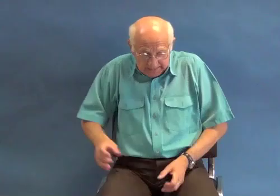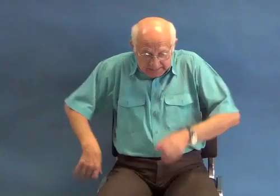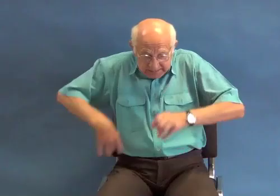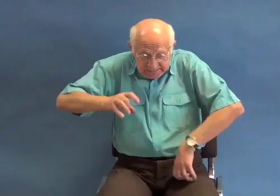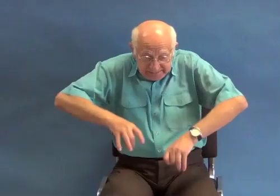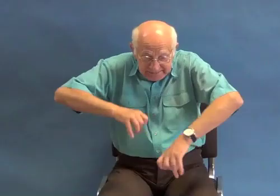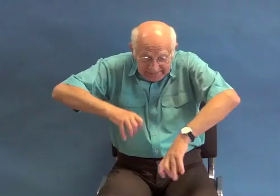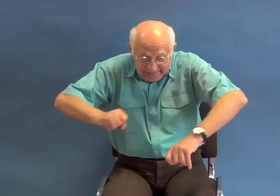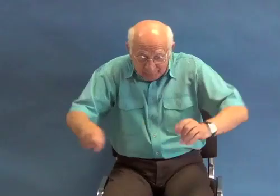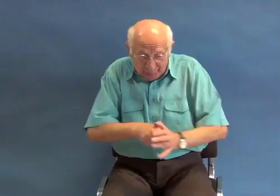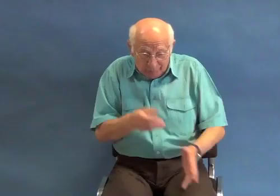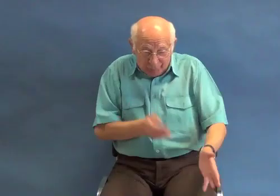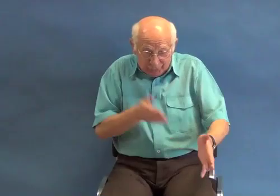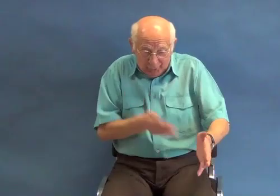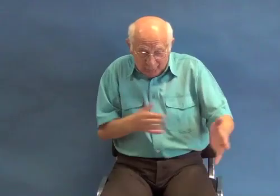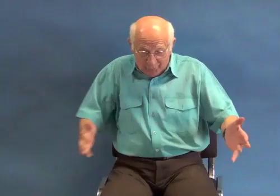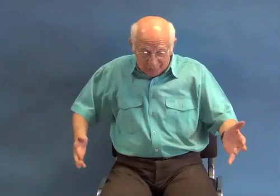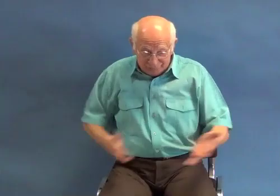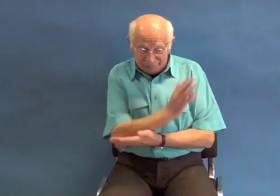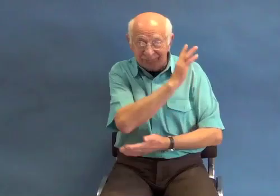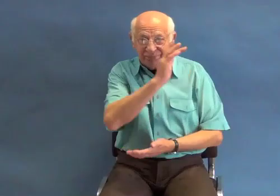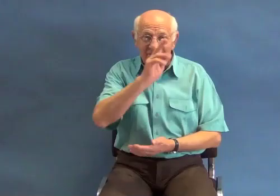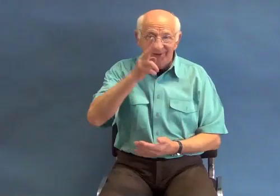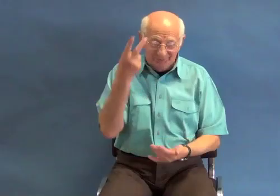Biegnie do pociągu i ten przejeżdża go.